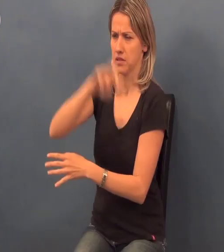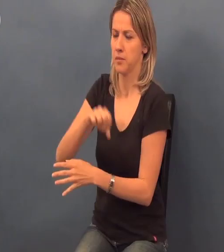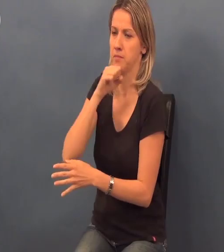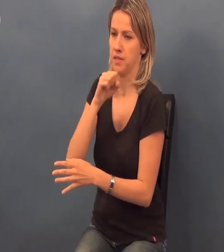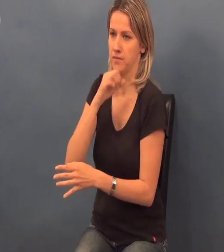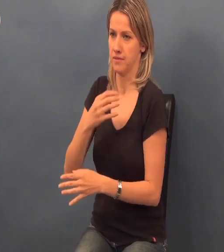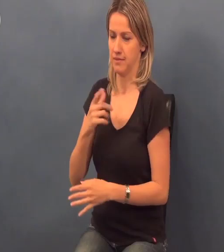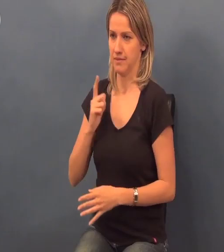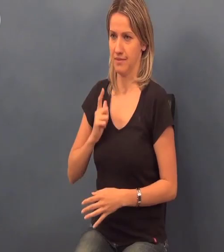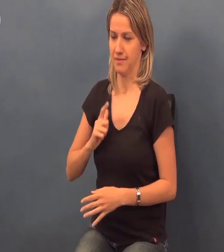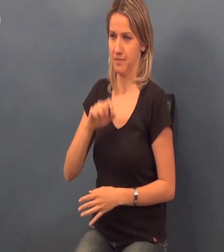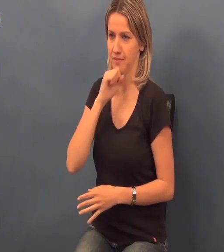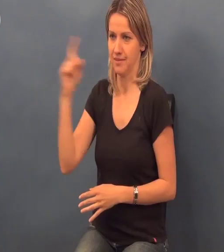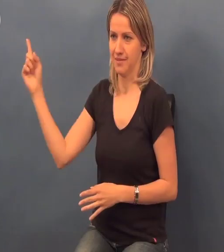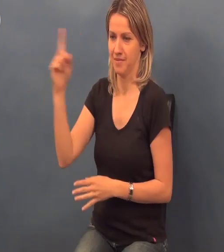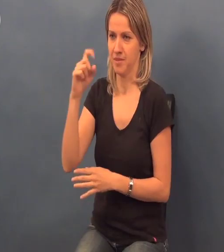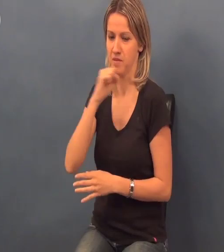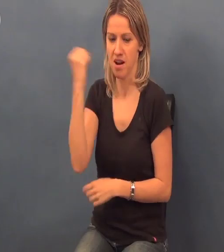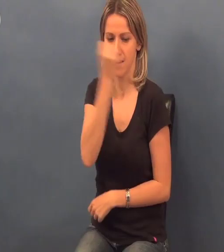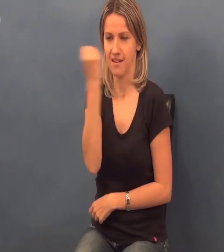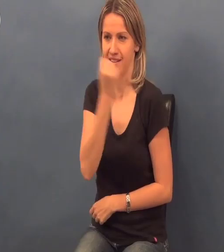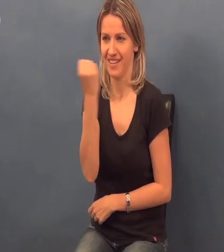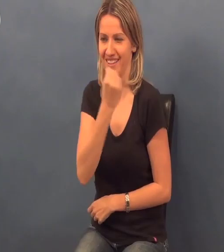Okazuje się, że to babcia, która podchodzi do okna i krzyczy na kota.